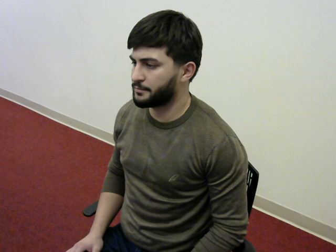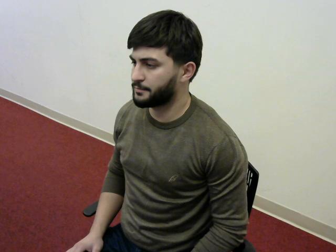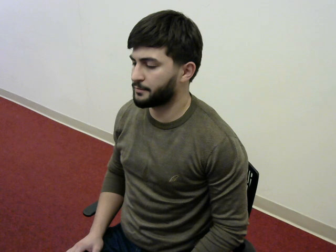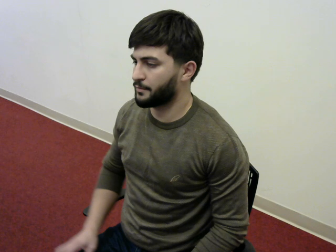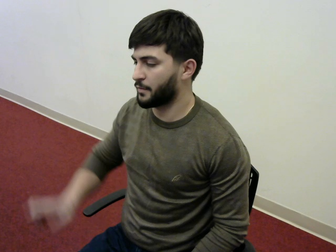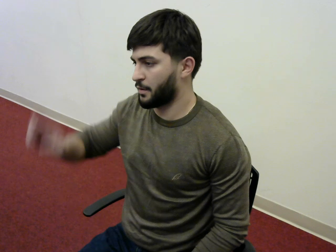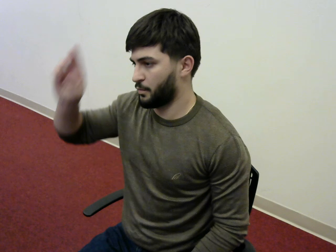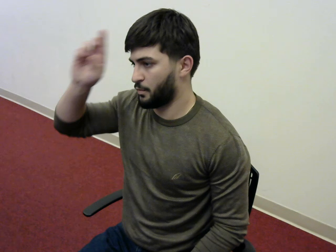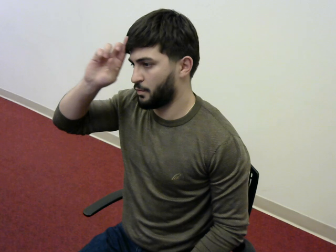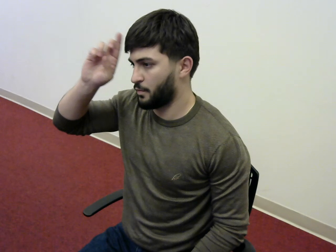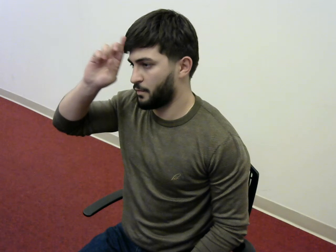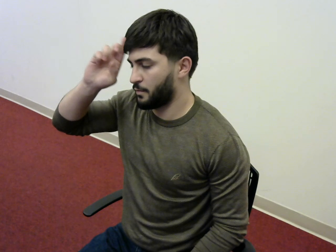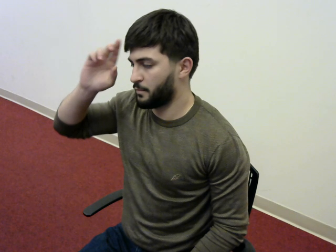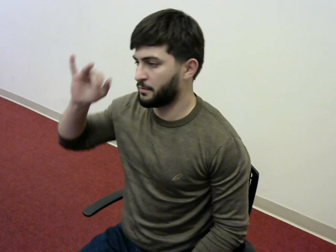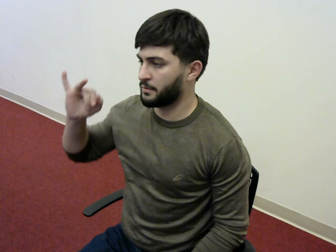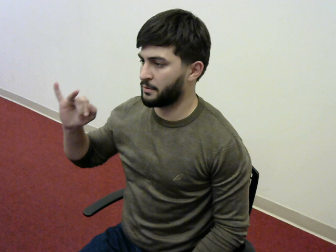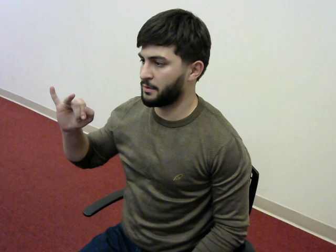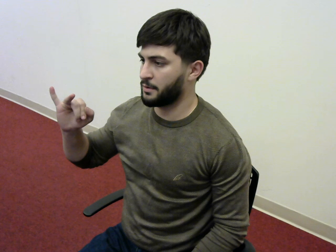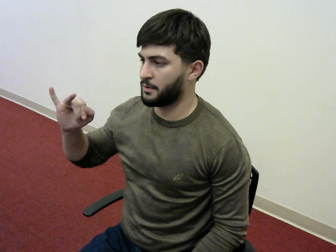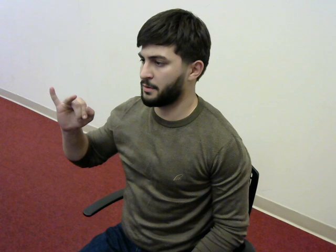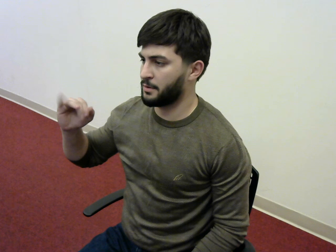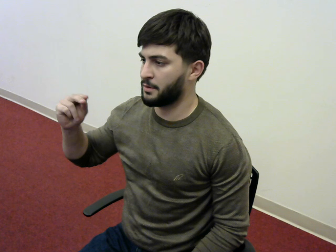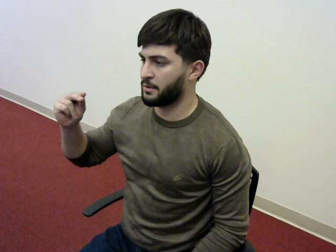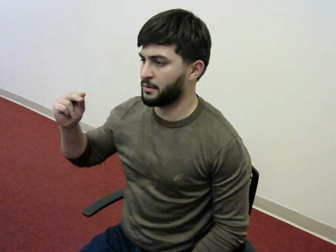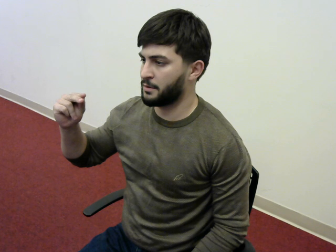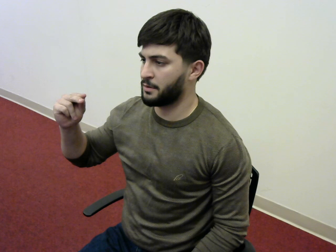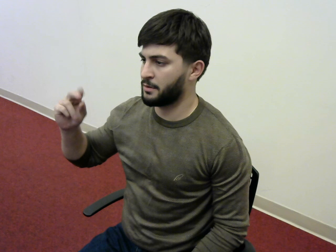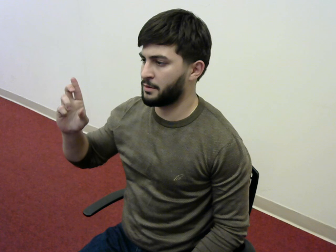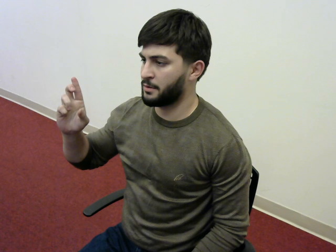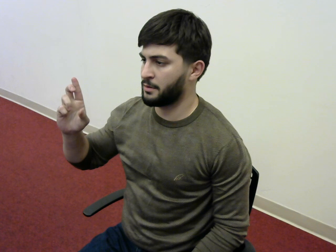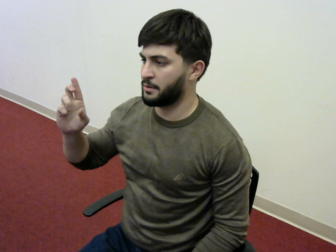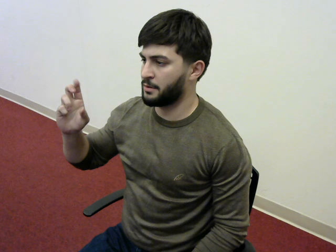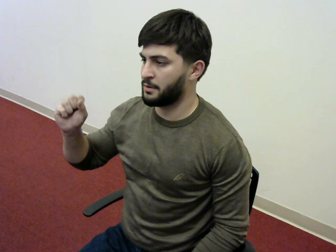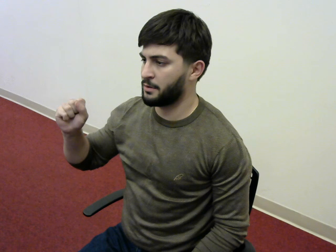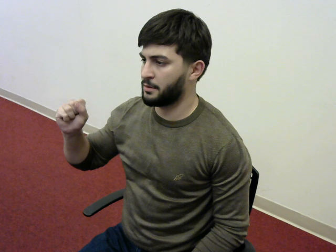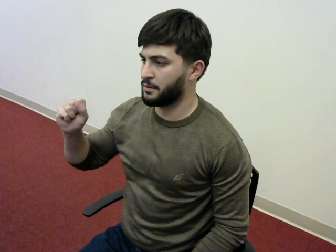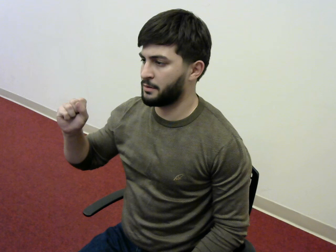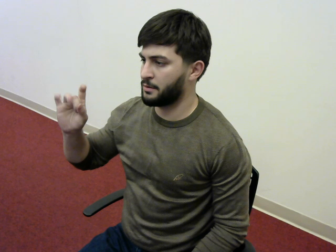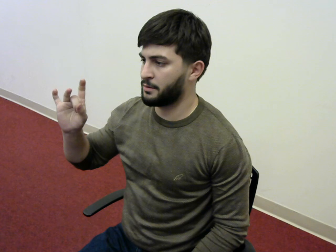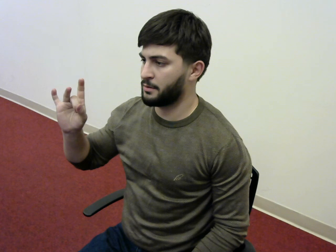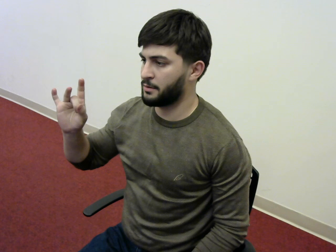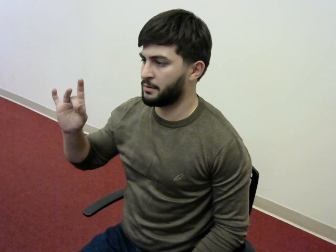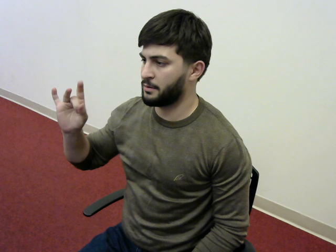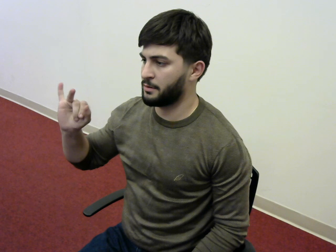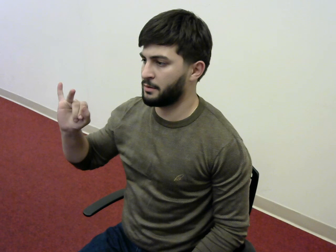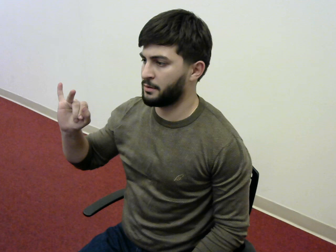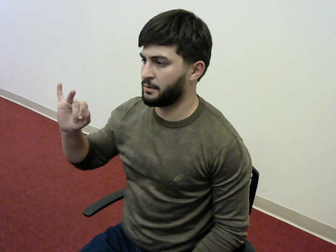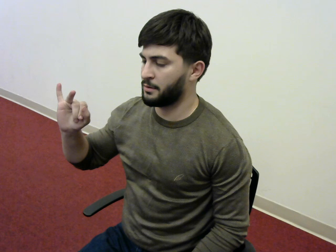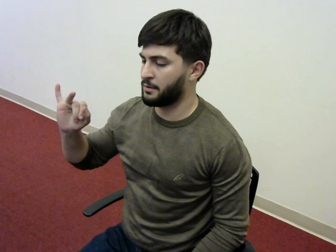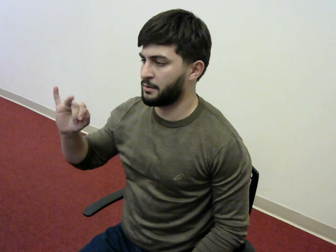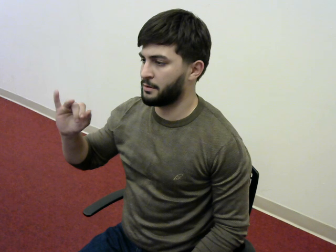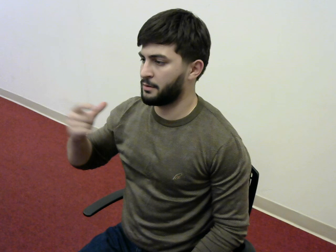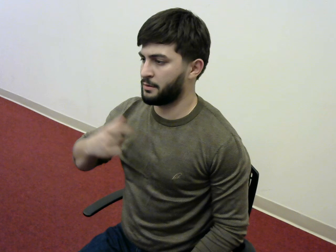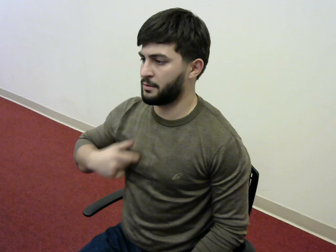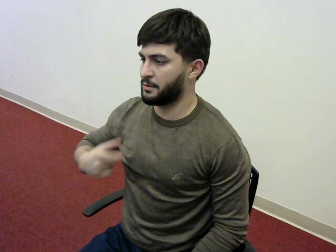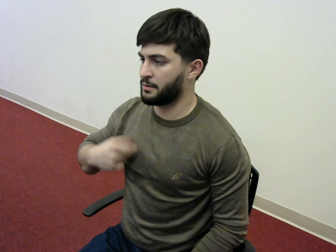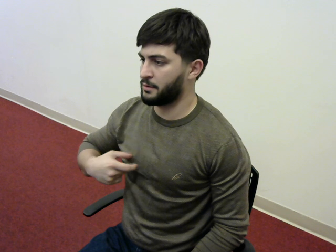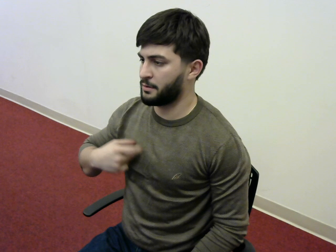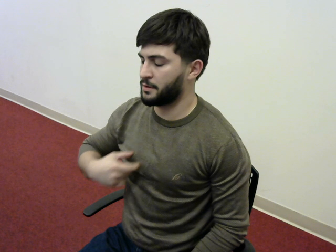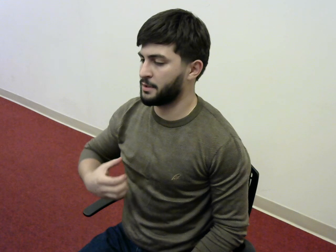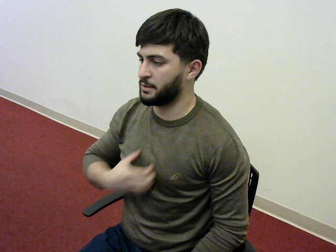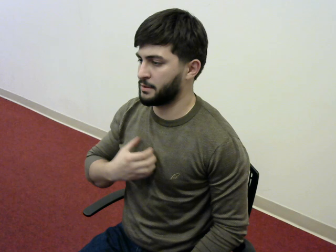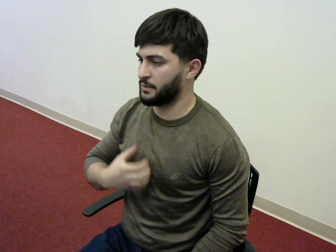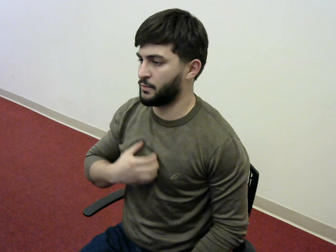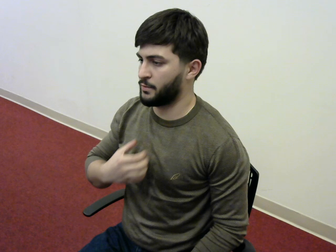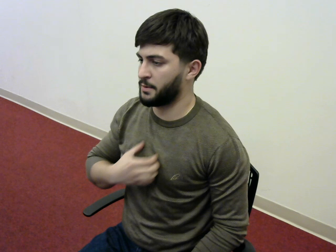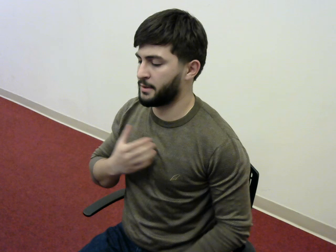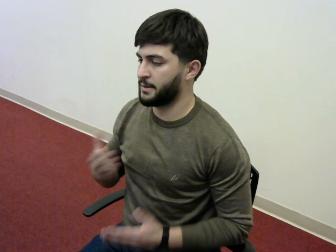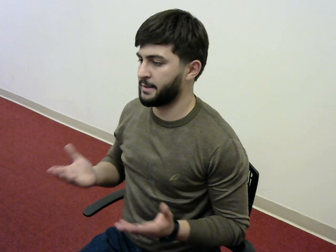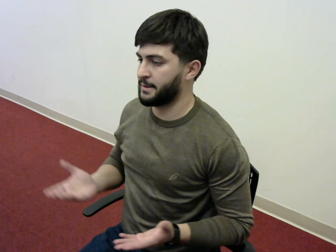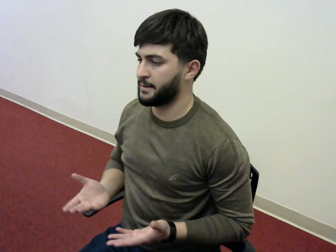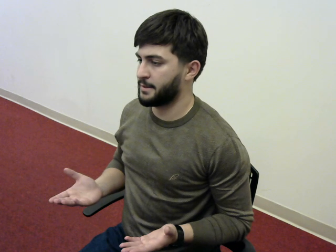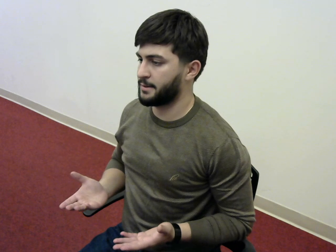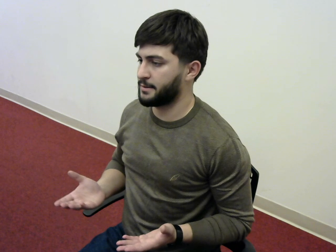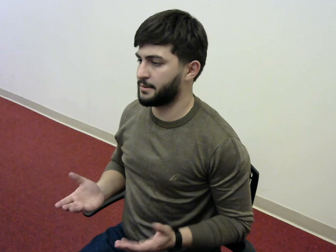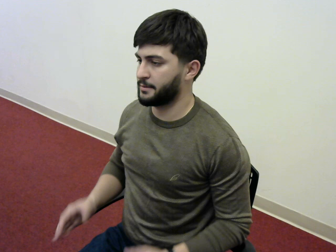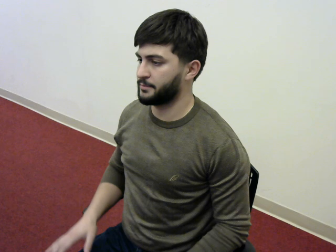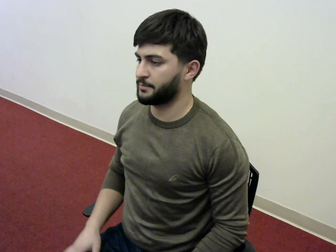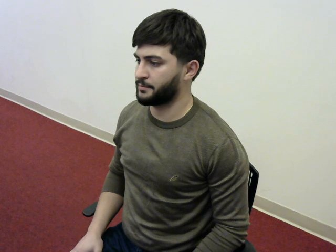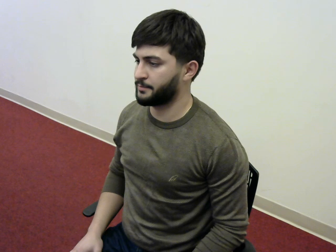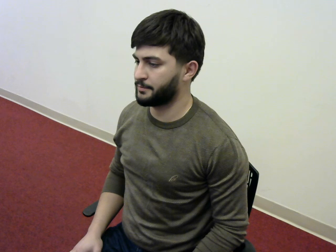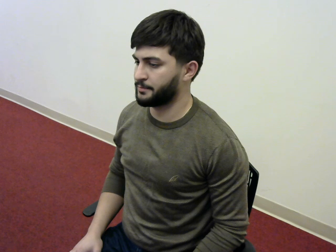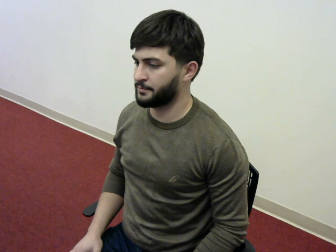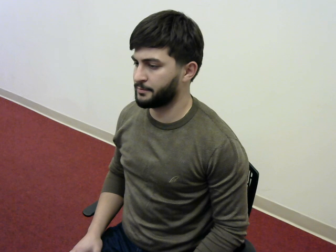Dövlət icbari şəxsi sığorta nədir?